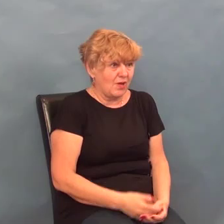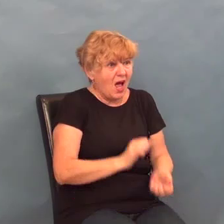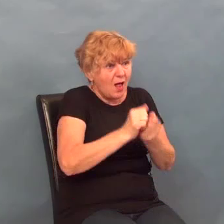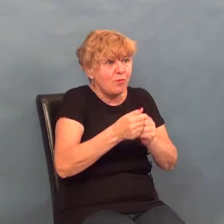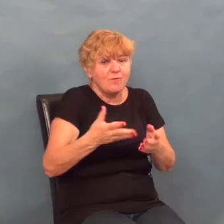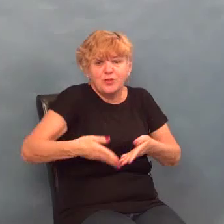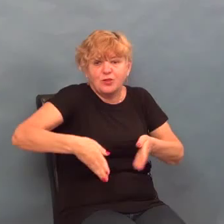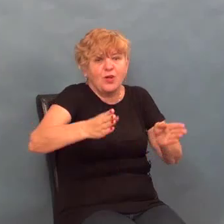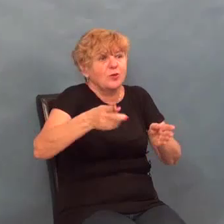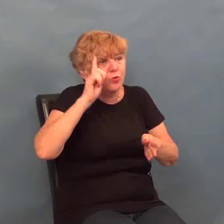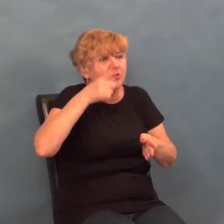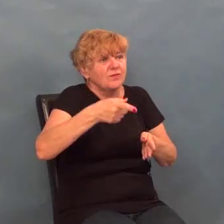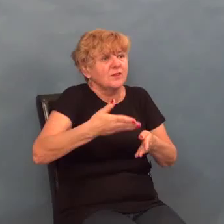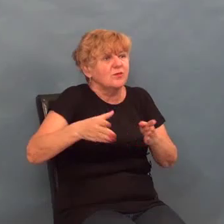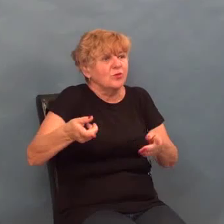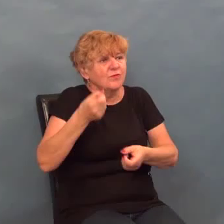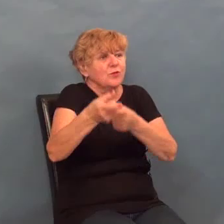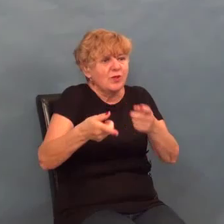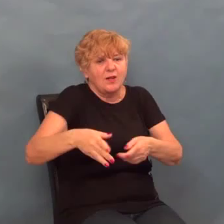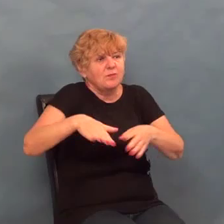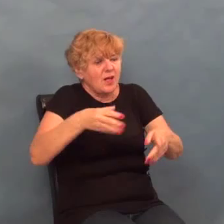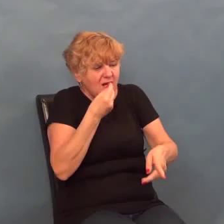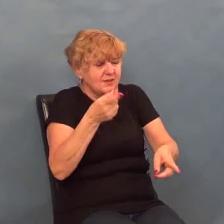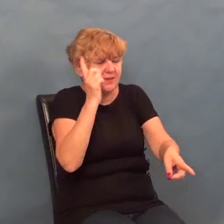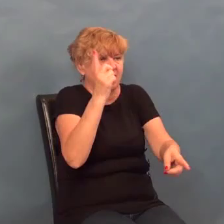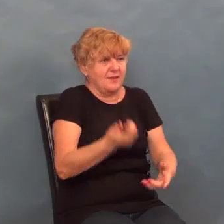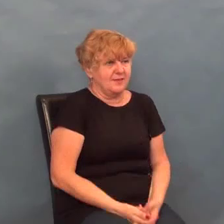Albo przy drodze, wiele osób wyrzuca resztki jedzenia na ulicy.